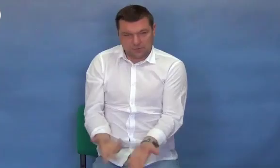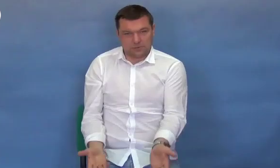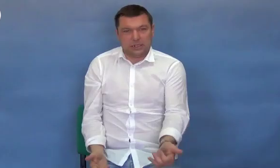Jak?